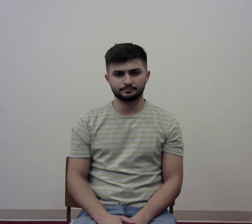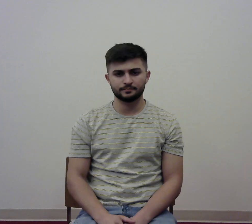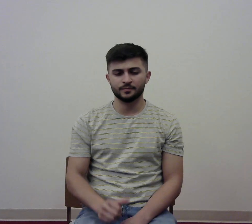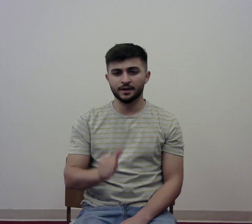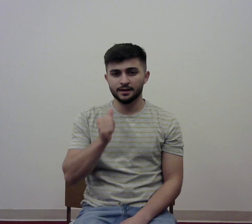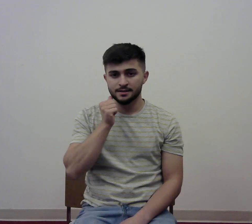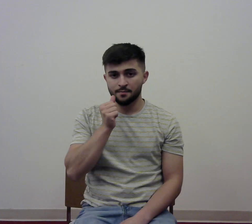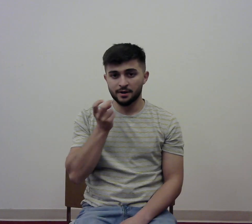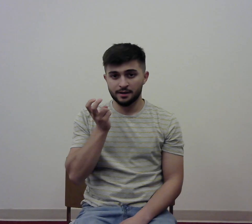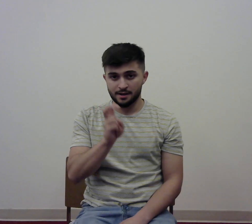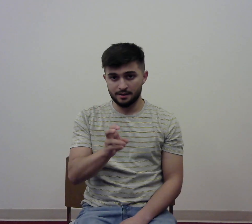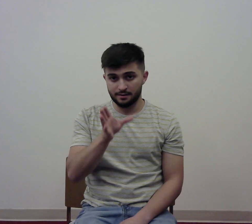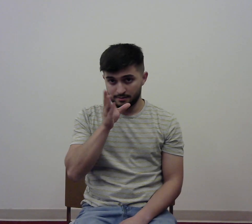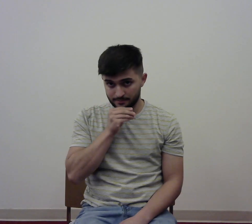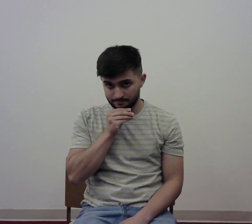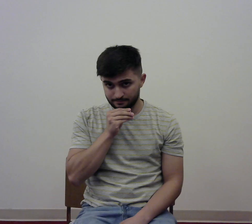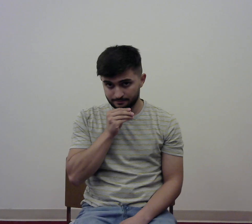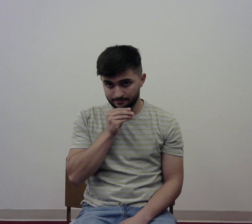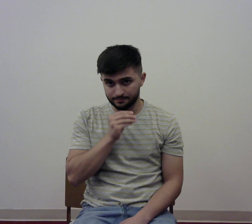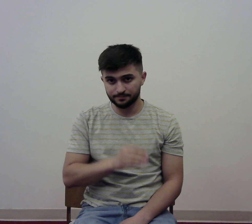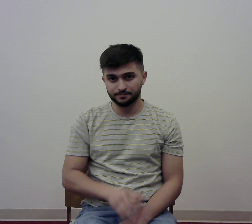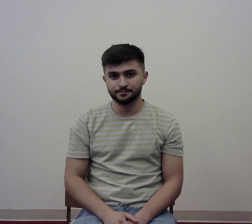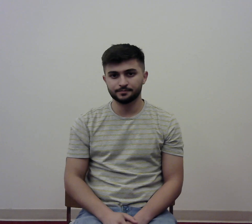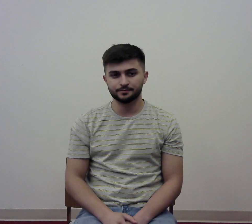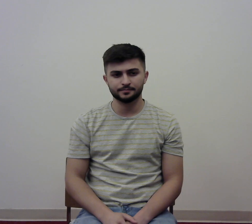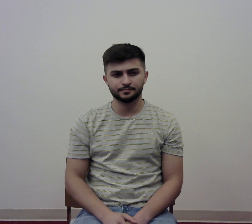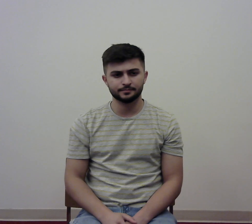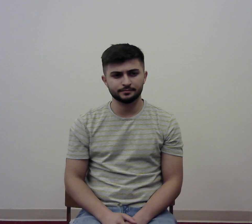Sabah gələ bilərəmmi?